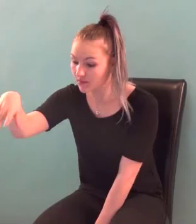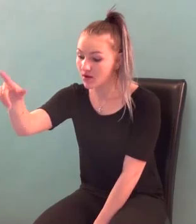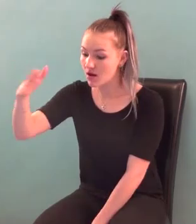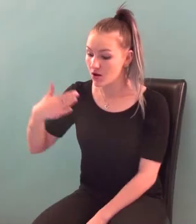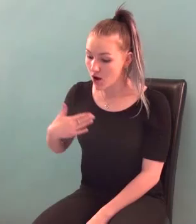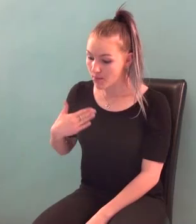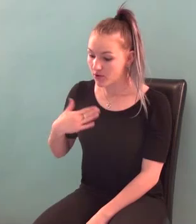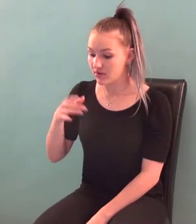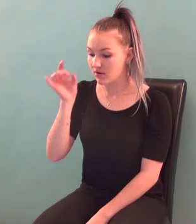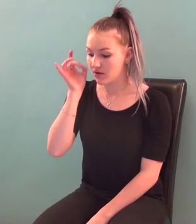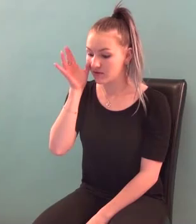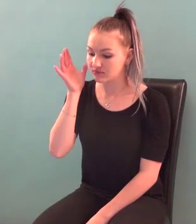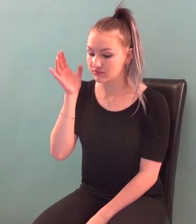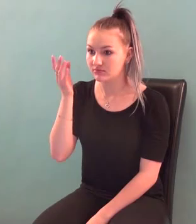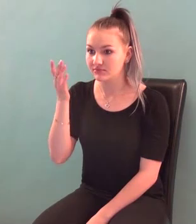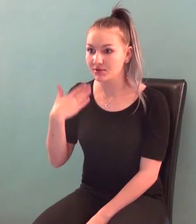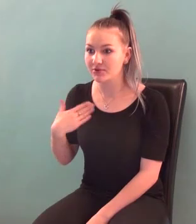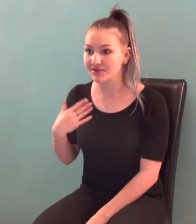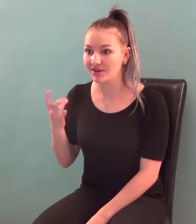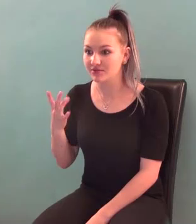Sobota rano.